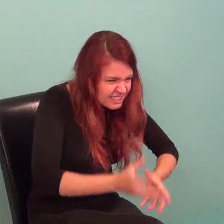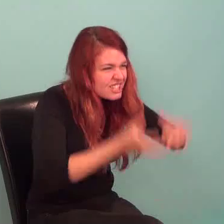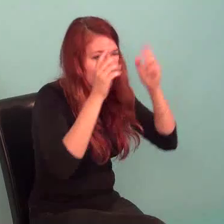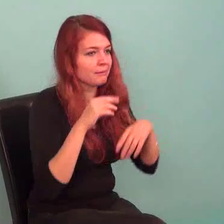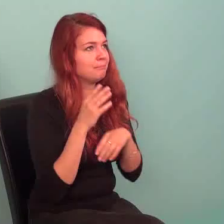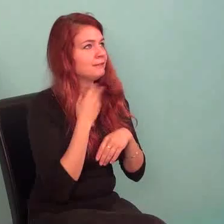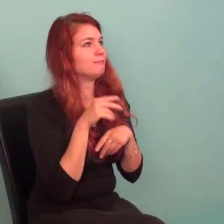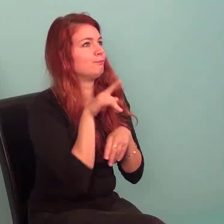Pies patrzy na niego.